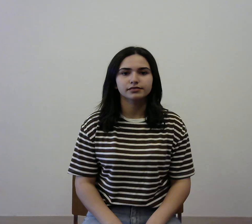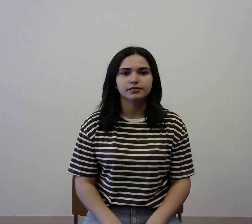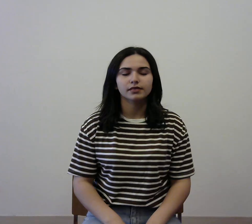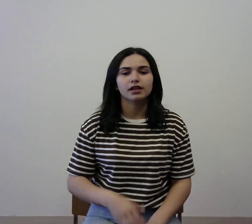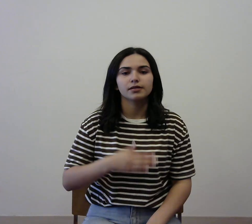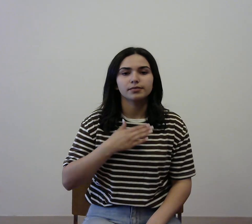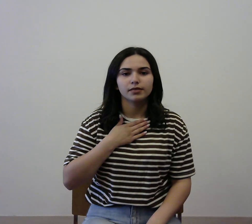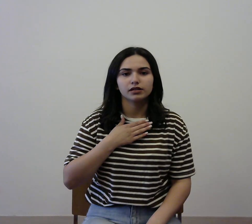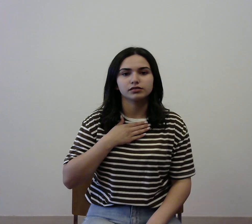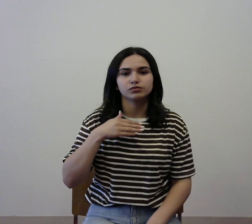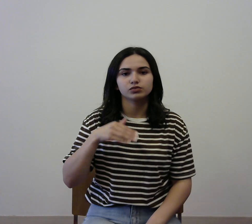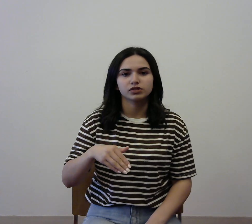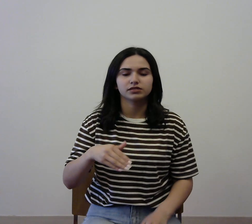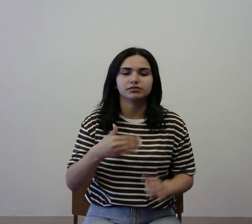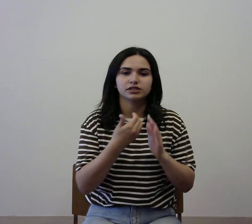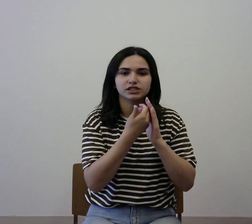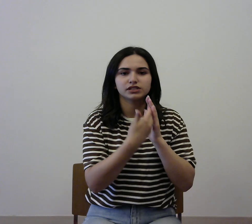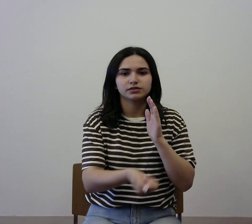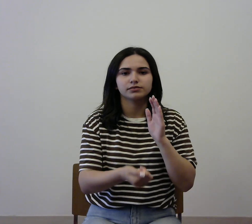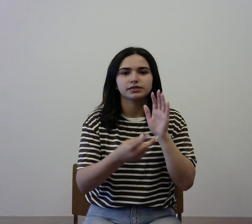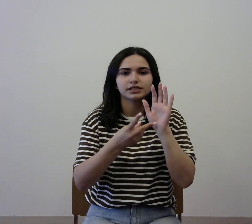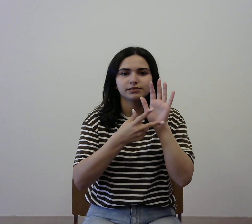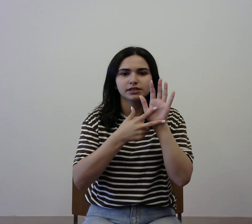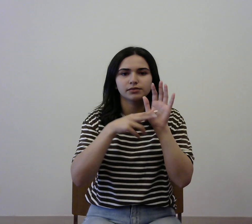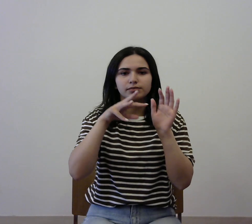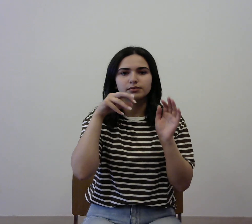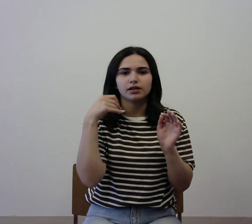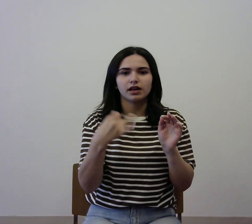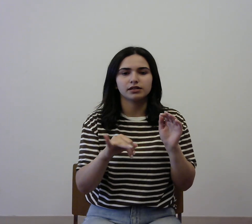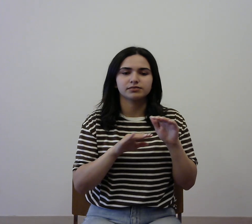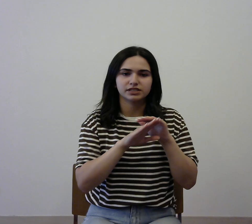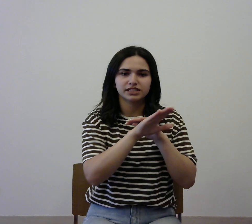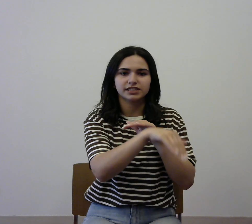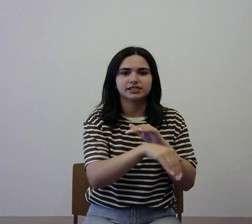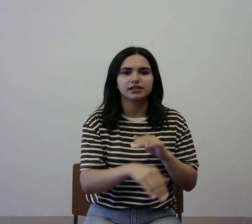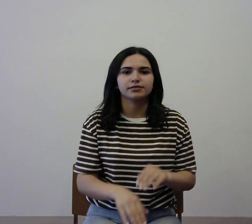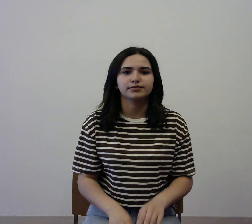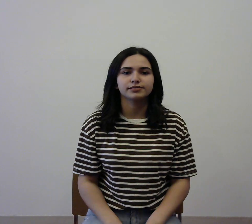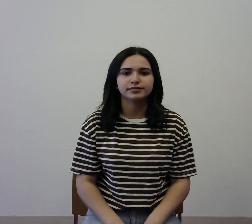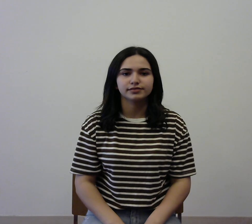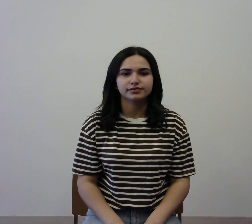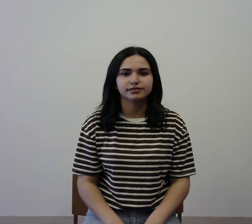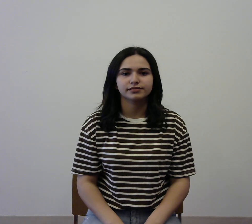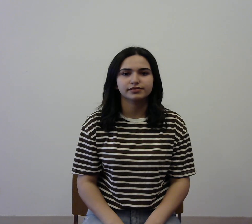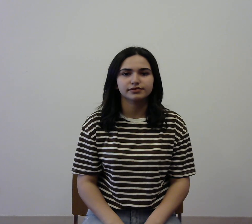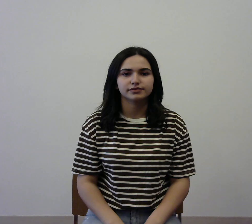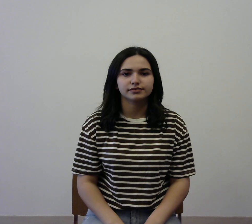Mən burdan çıxıb 28 maya gedəcəm